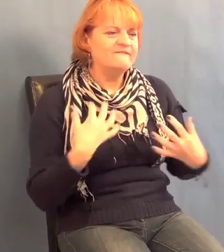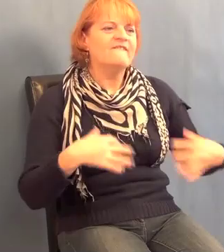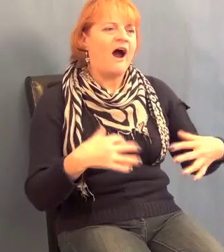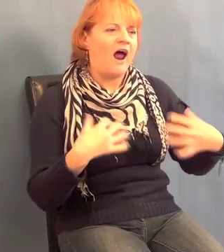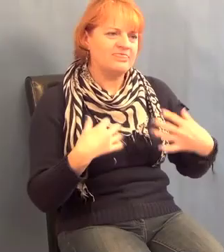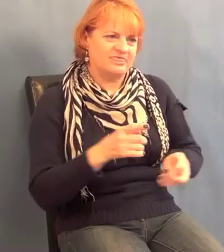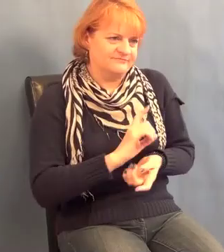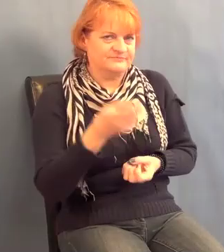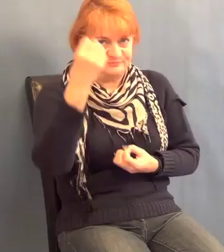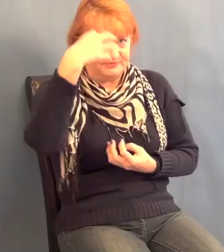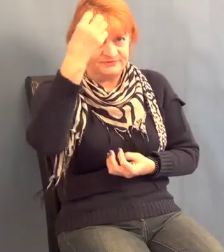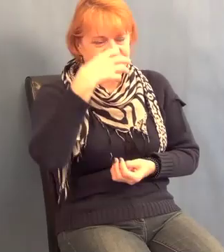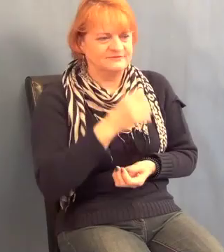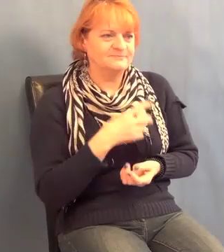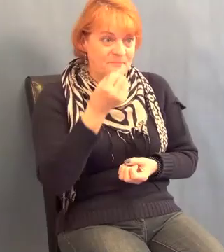W wannie nie wolno brać prysznica.